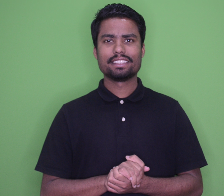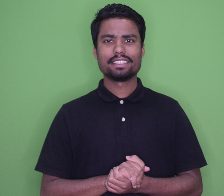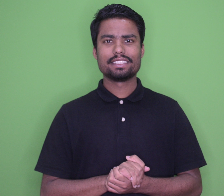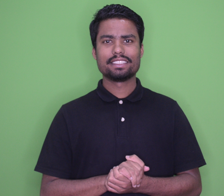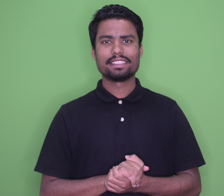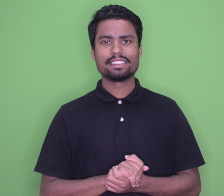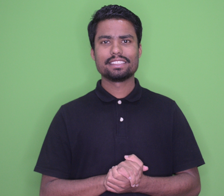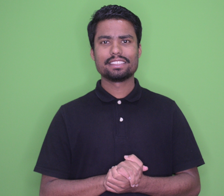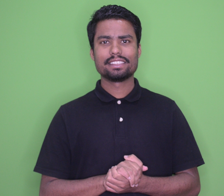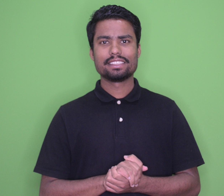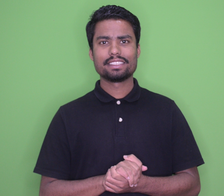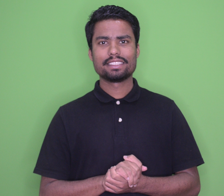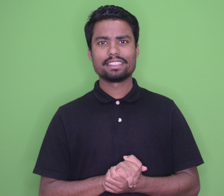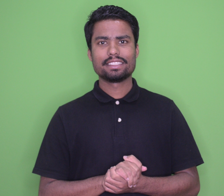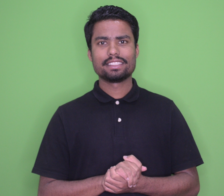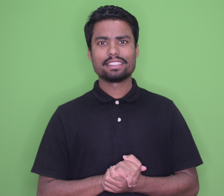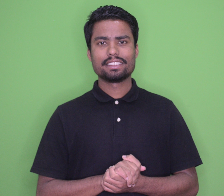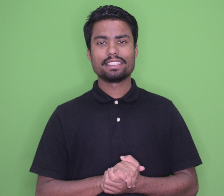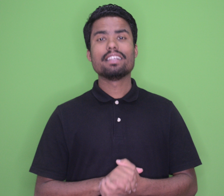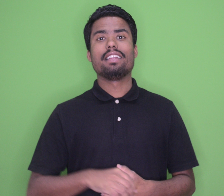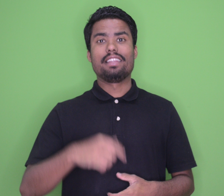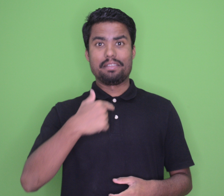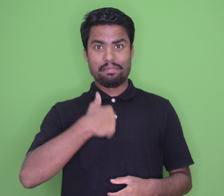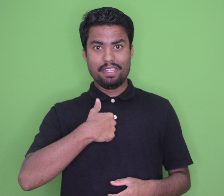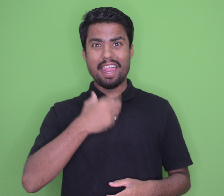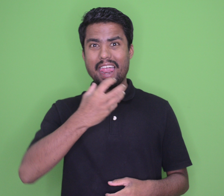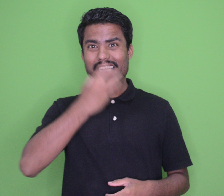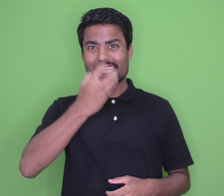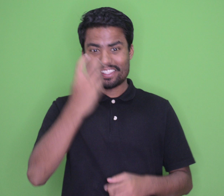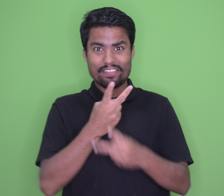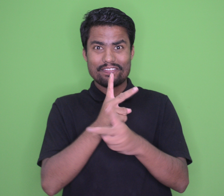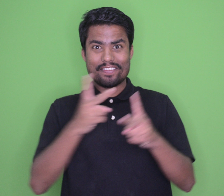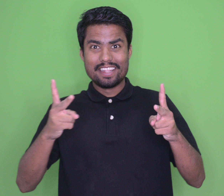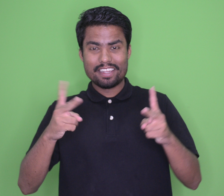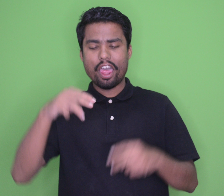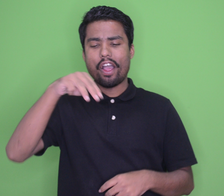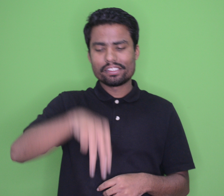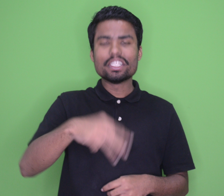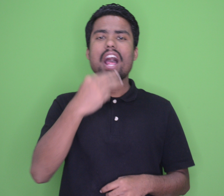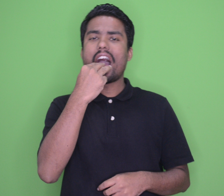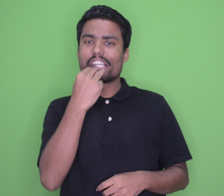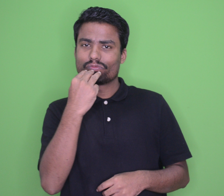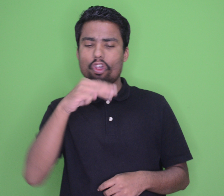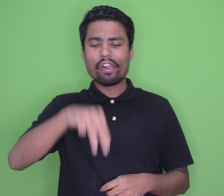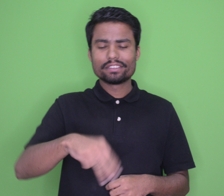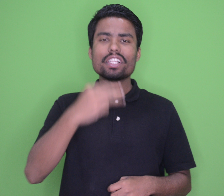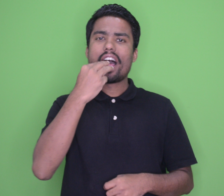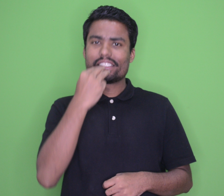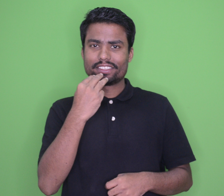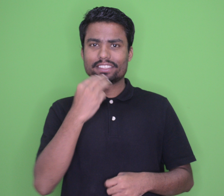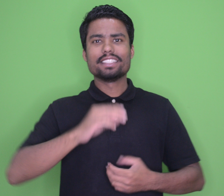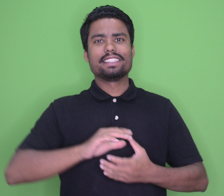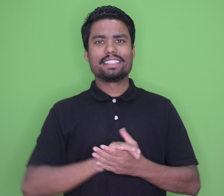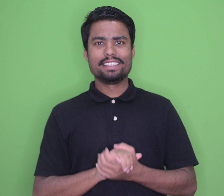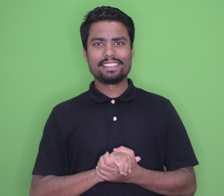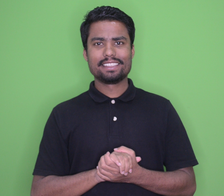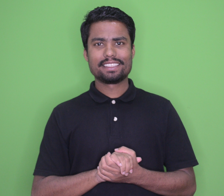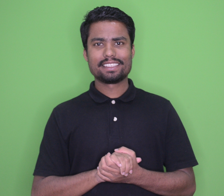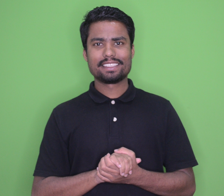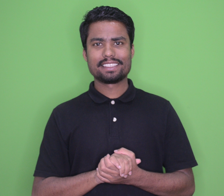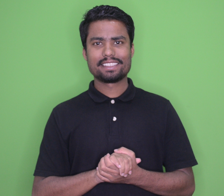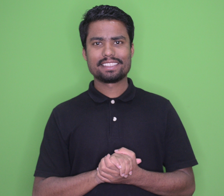i eat fruits with fork